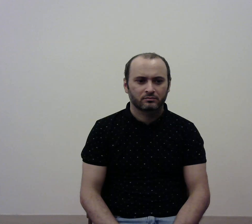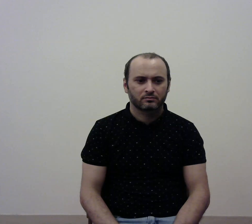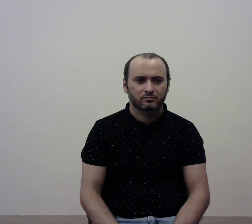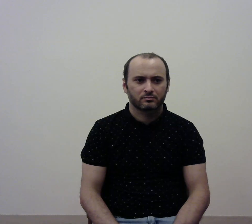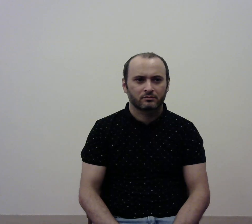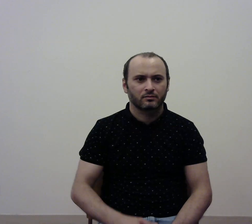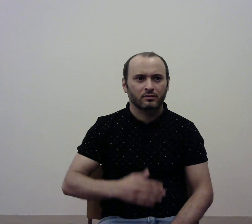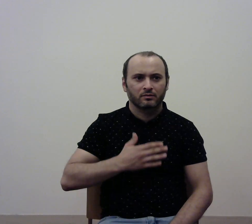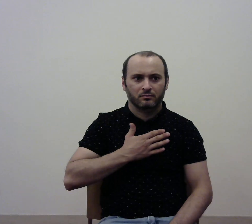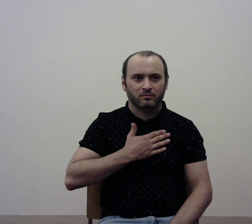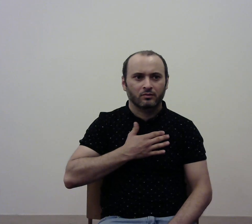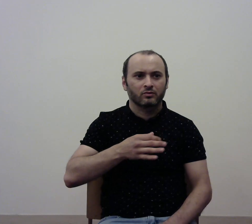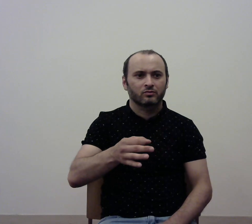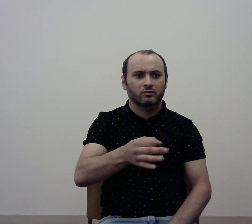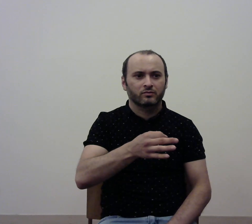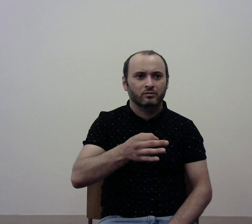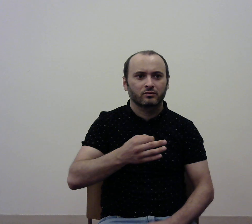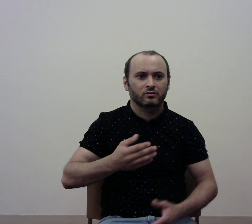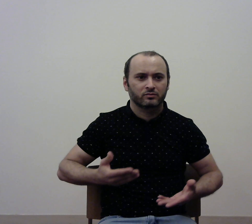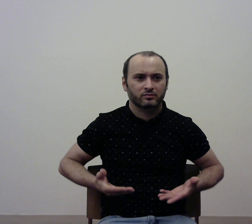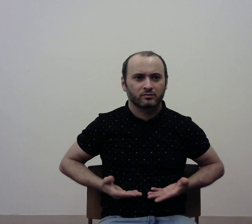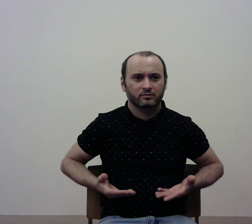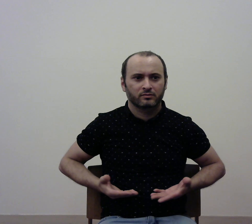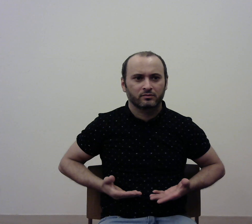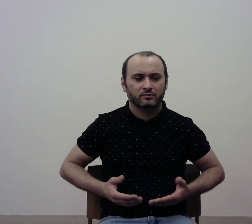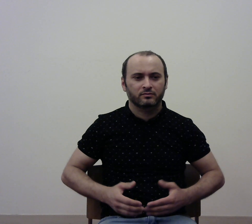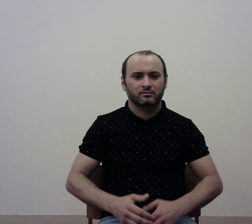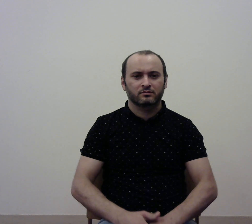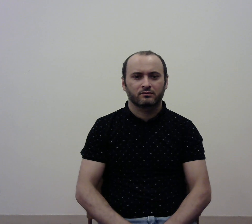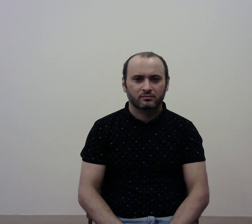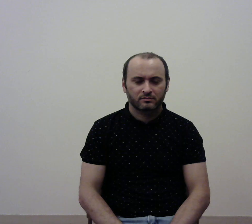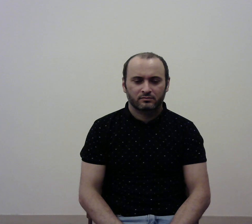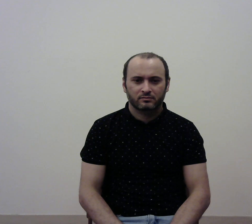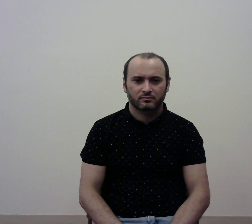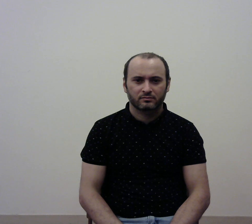Mən rayonda yaşayıram